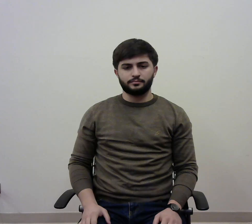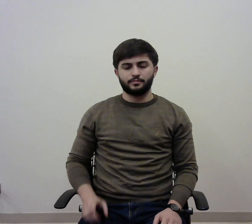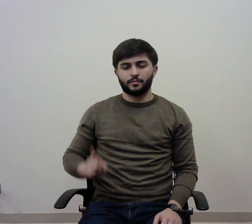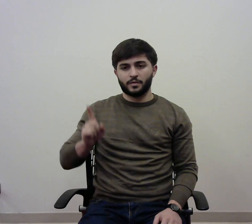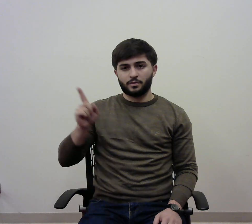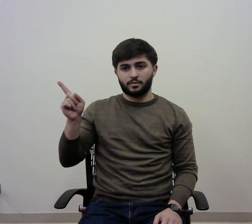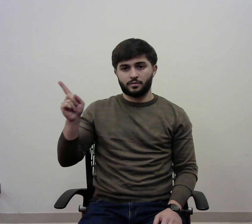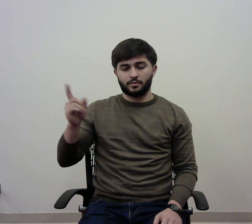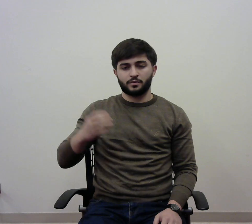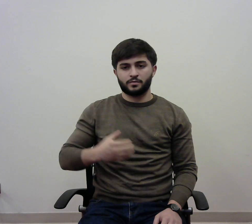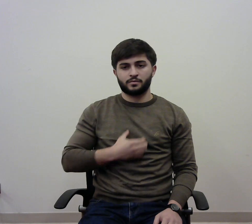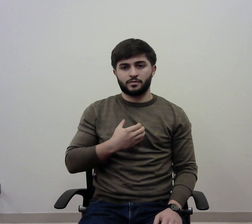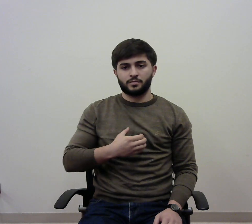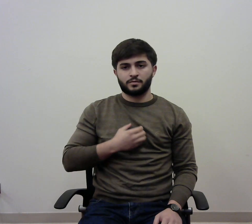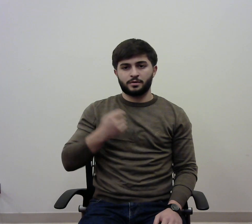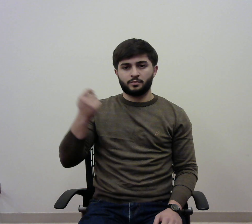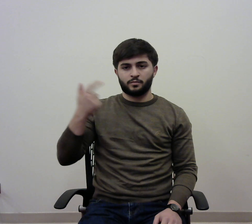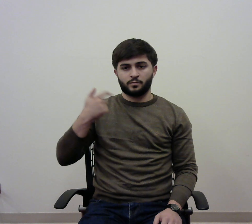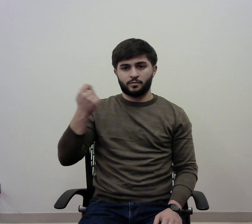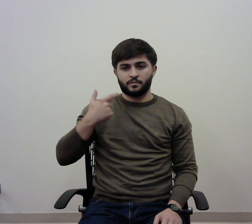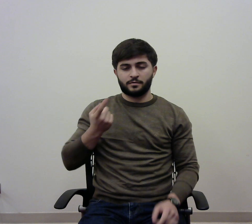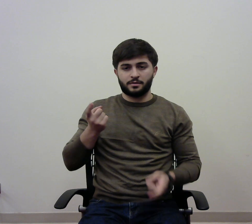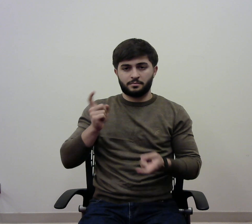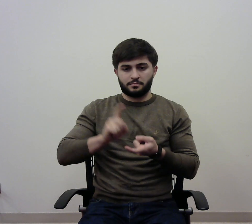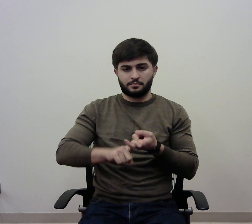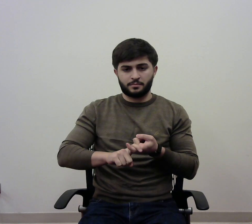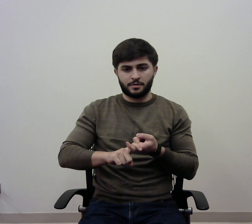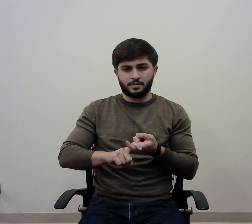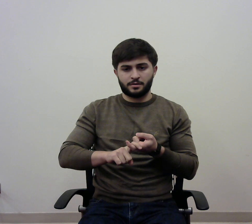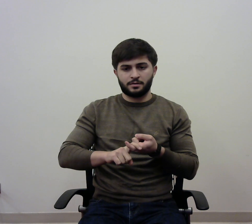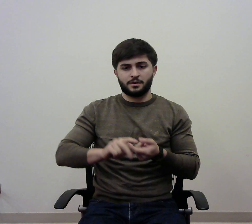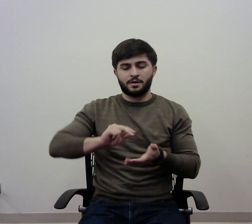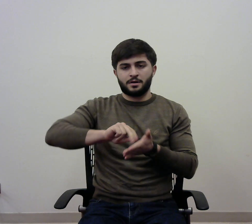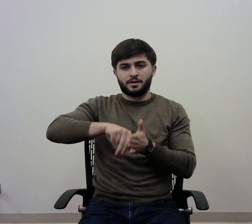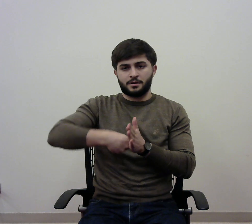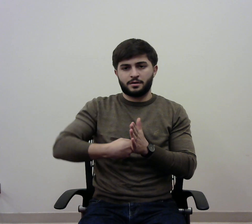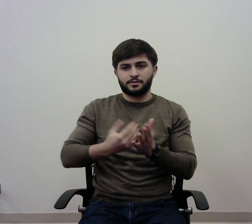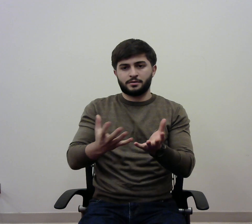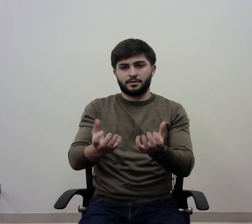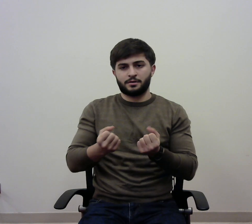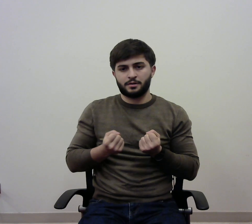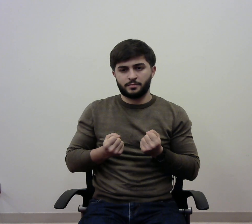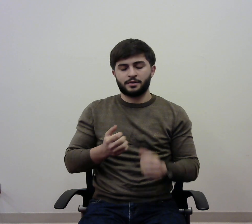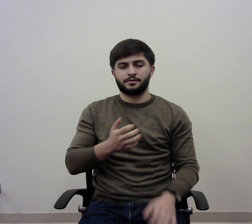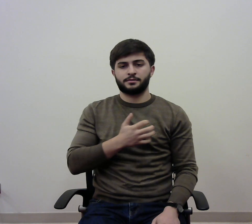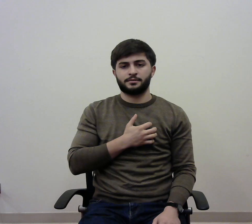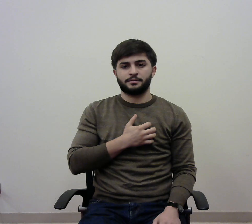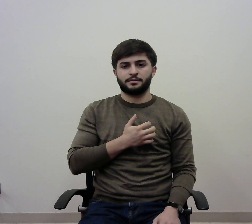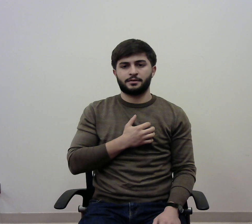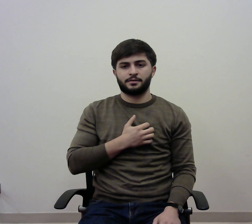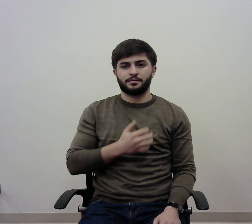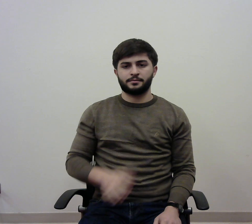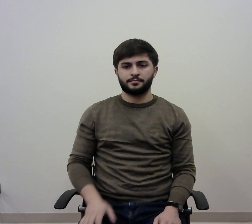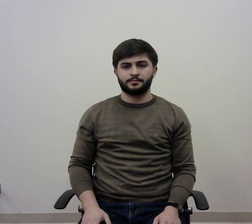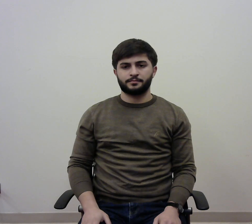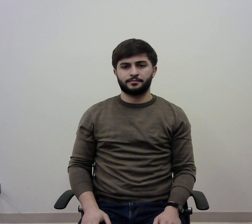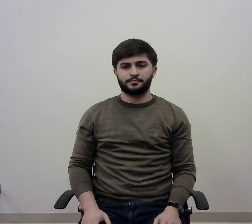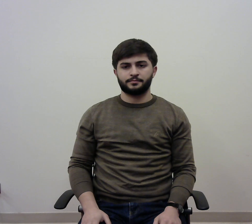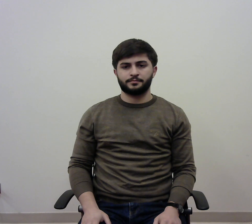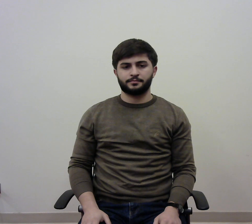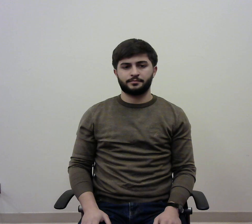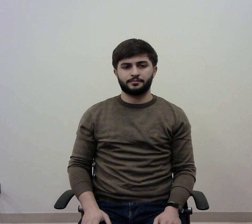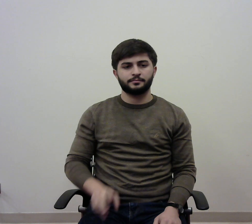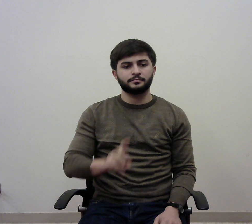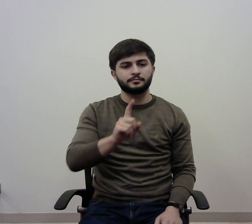O sosial müavinət ilə bağlı arayış almaq istəyir